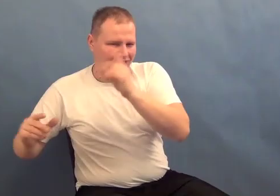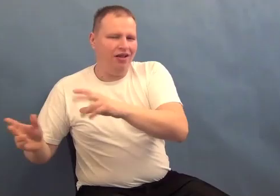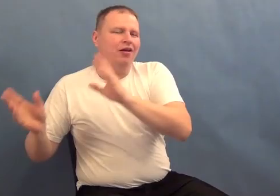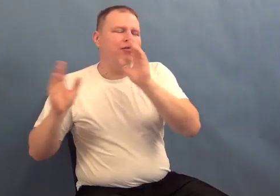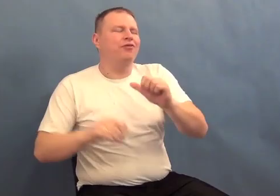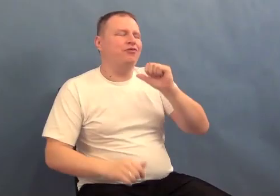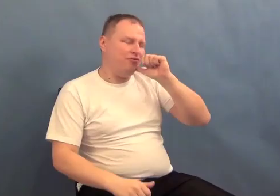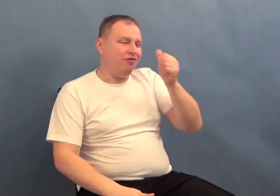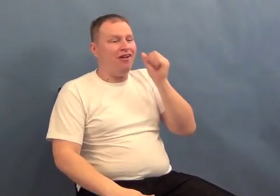Następnego dnia rano.